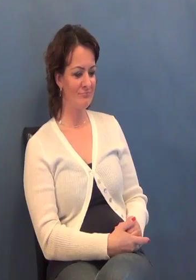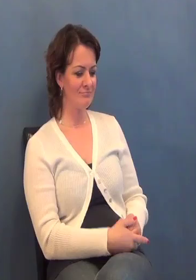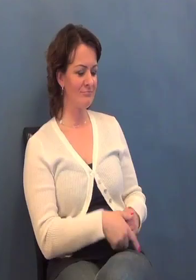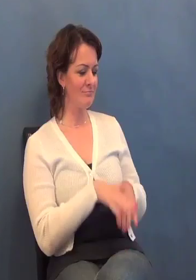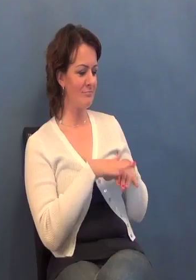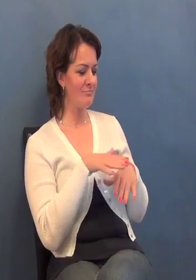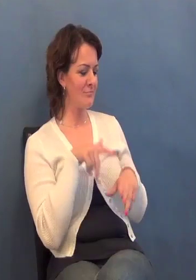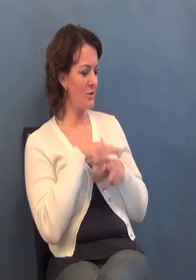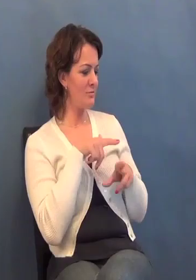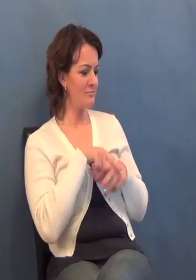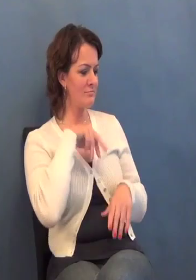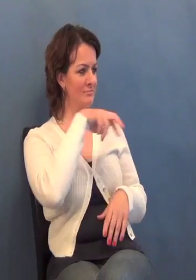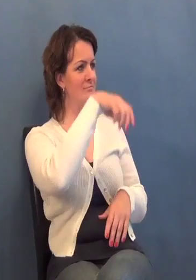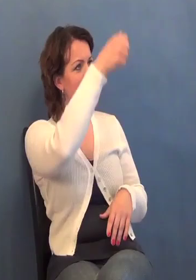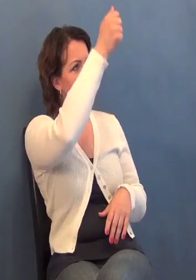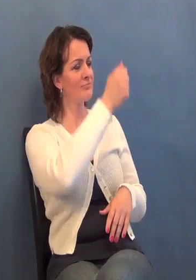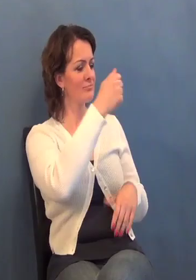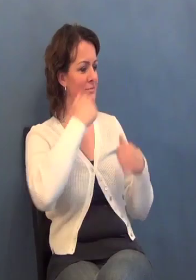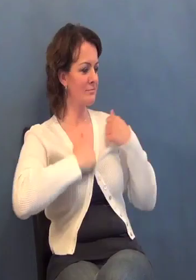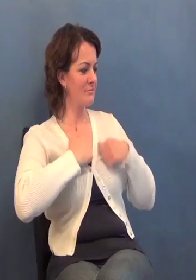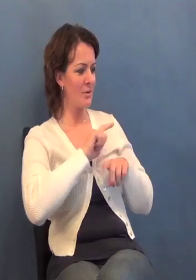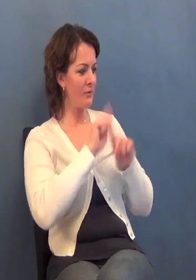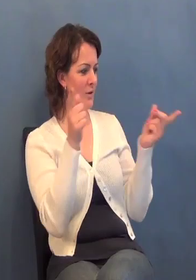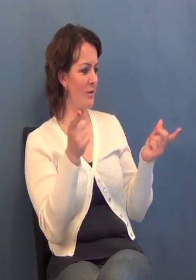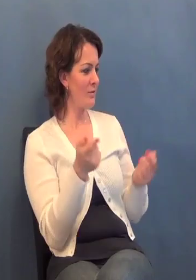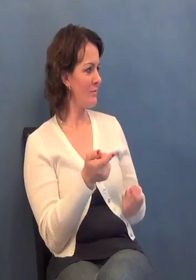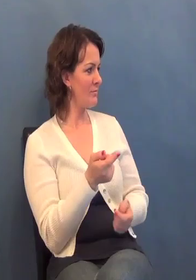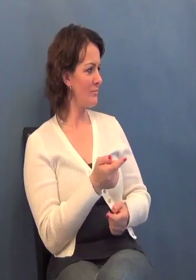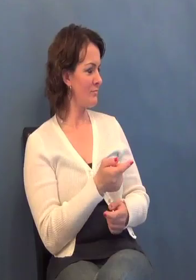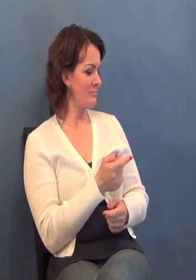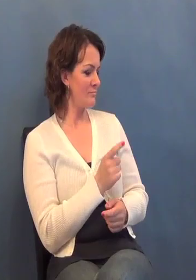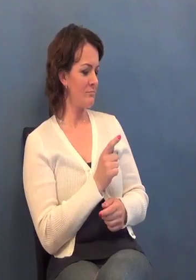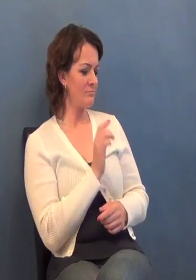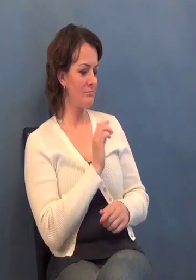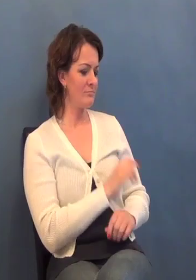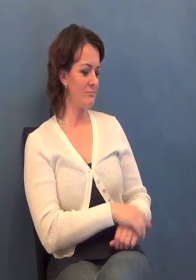Nie wolno koniom wchodzić pod prysznic.